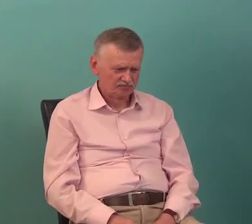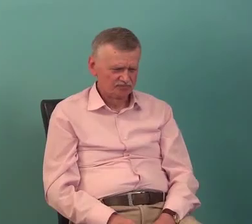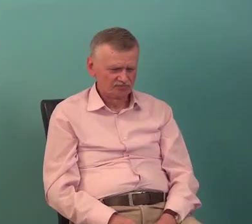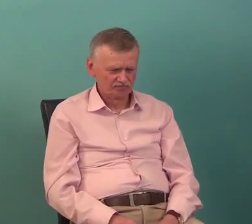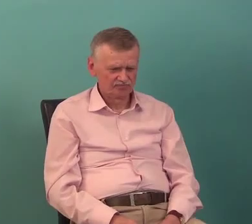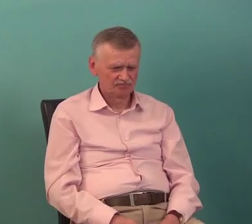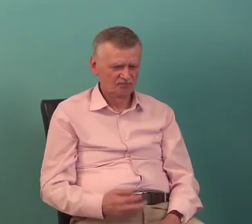Urodziny.